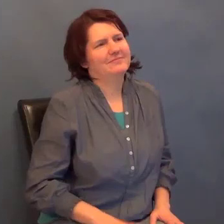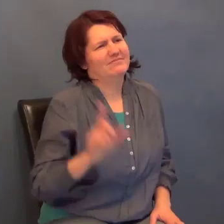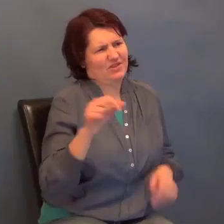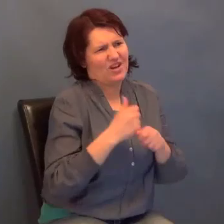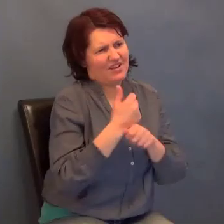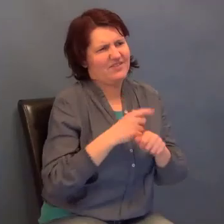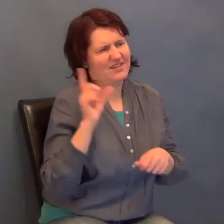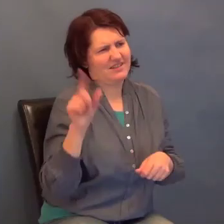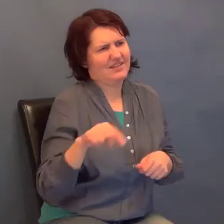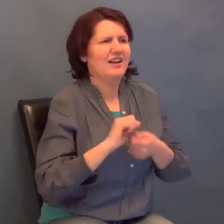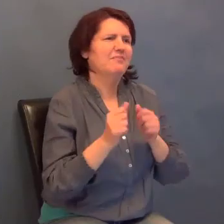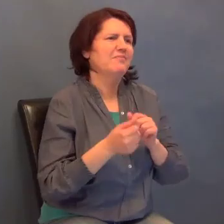Pójdziemy na kawę?